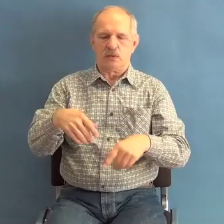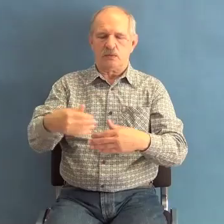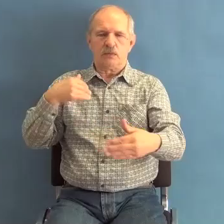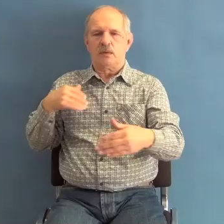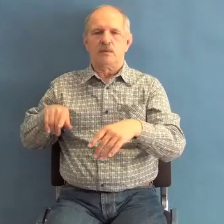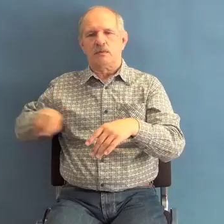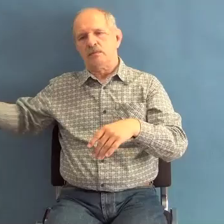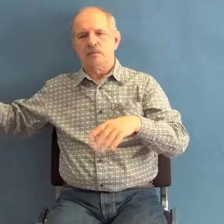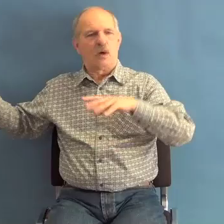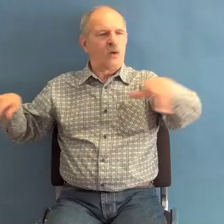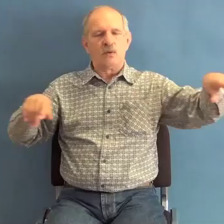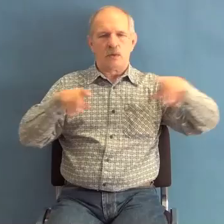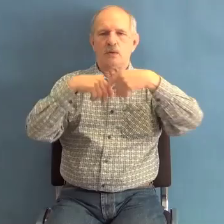Trzeba cofnąć się i odejść.